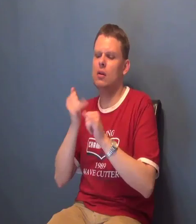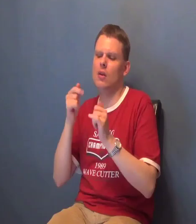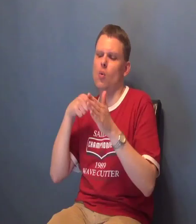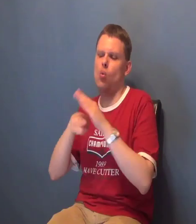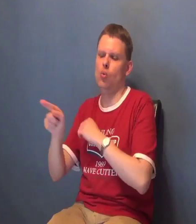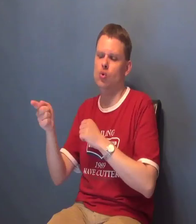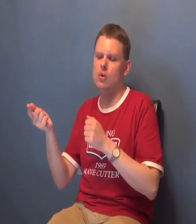I uciec.